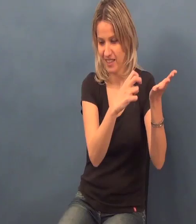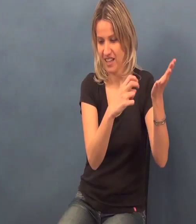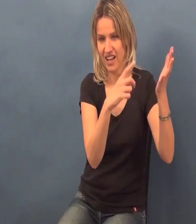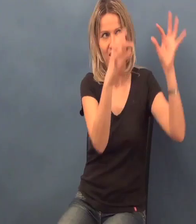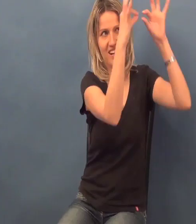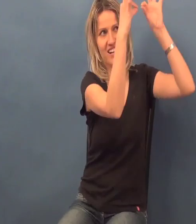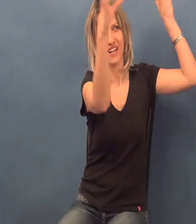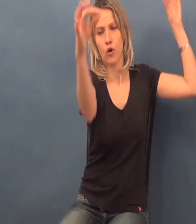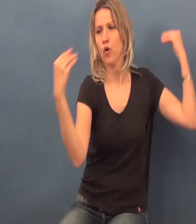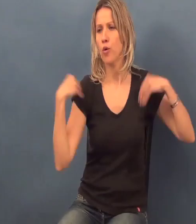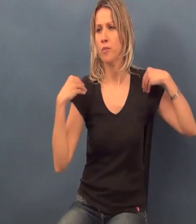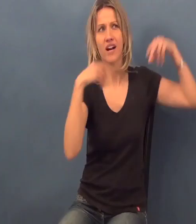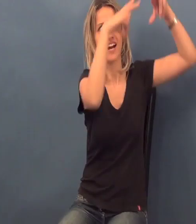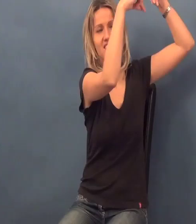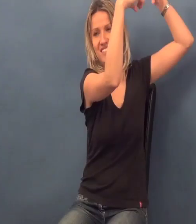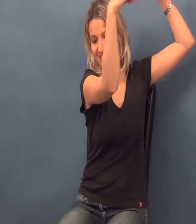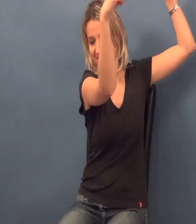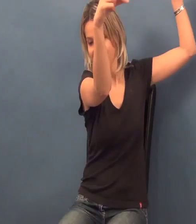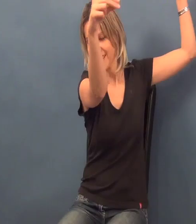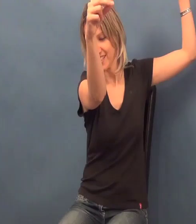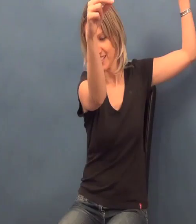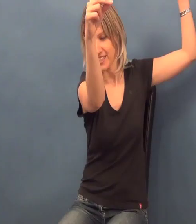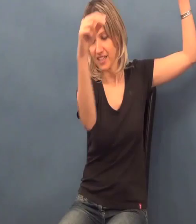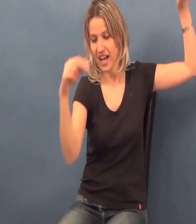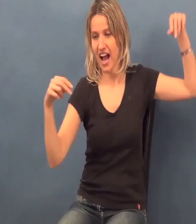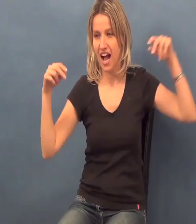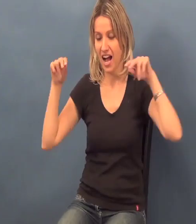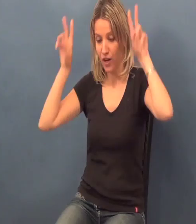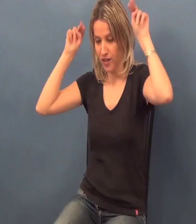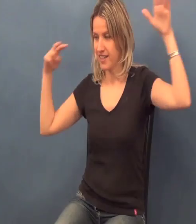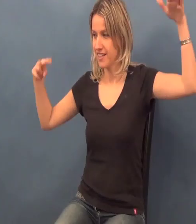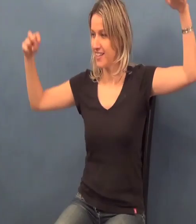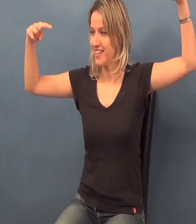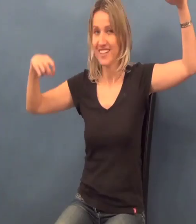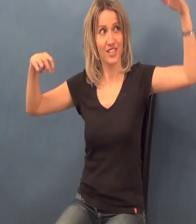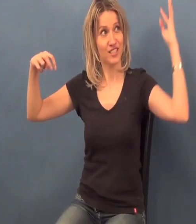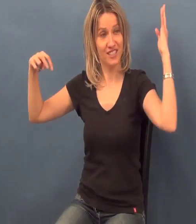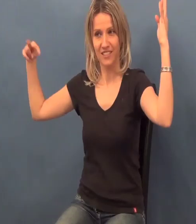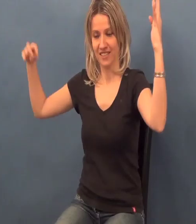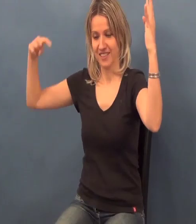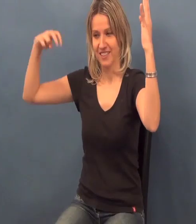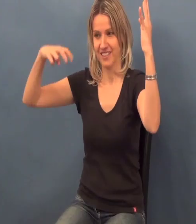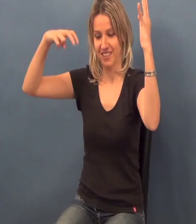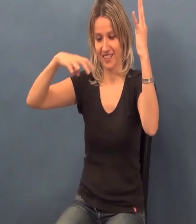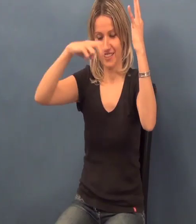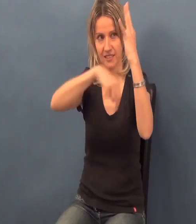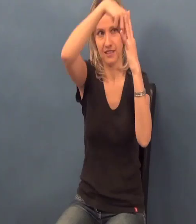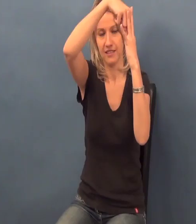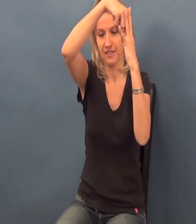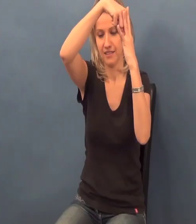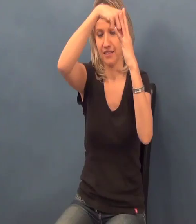Na sznurkach rozwieszone są ubrania, a królik, skacząc, wpada w jedno z nich.